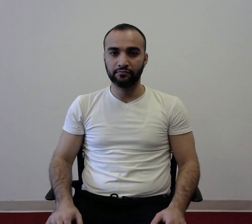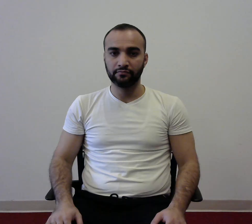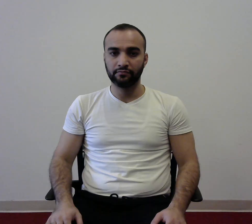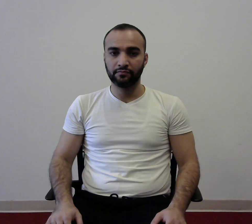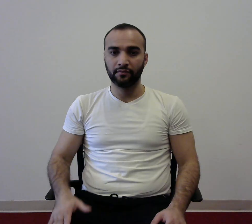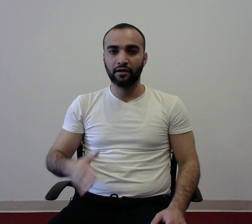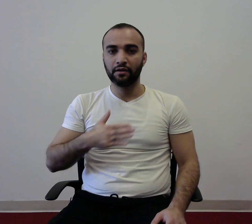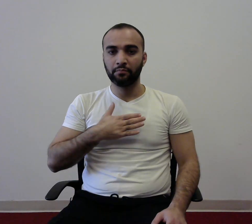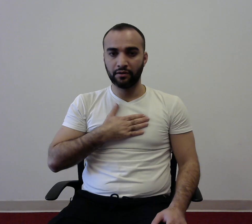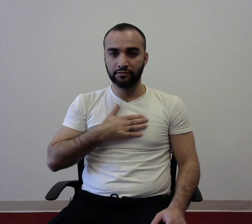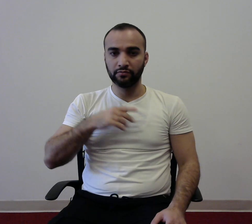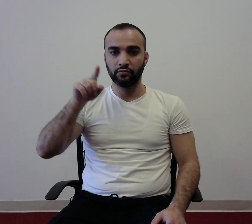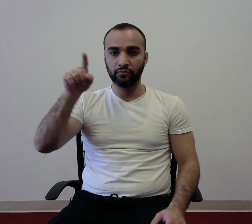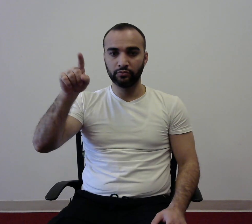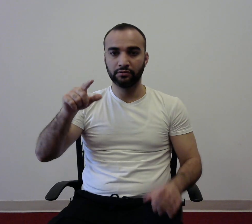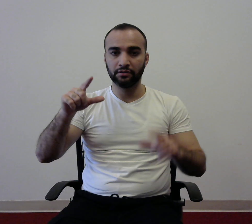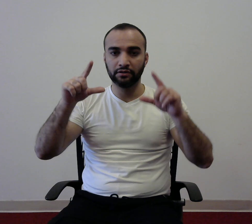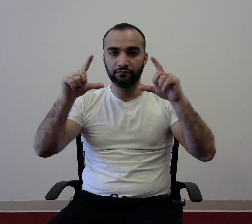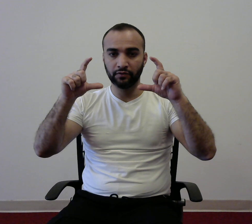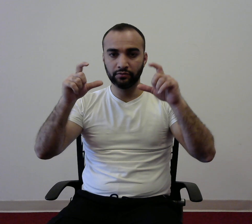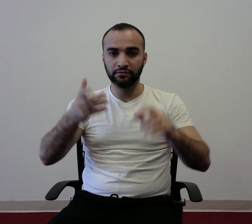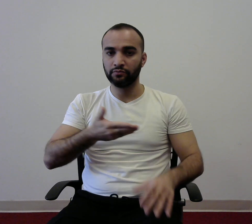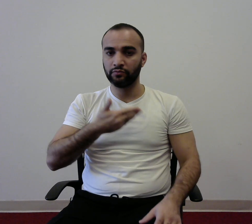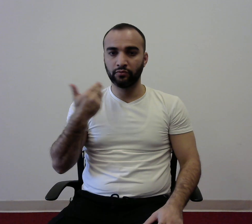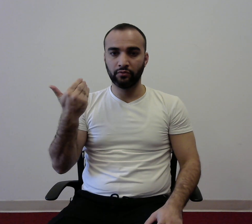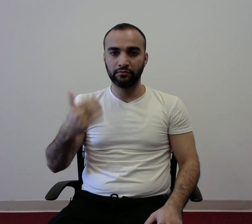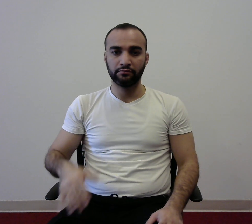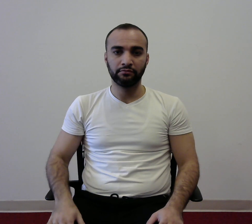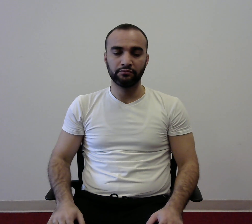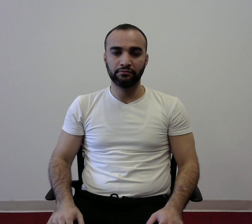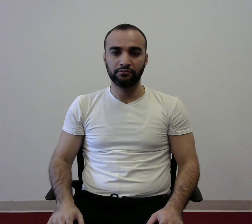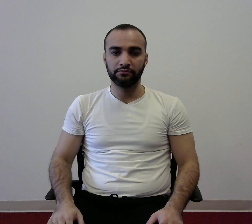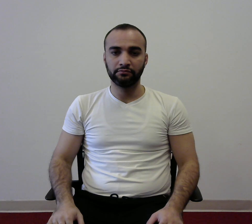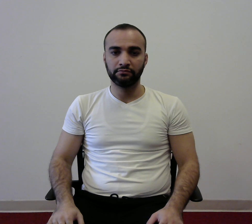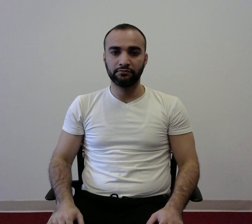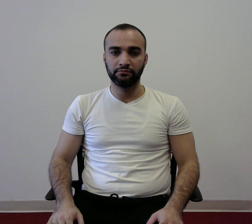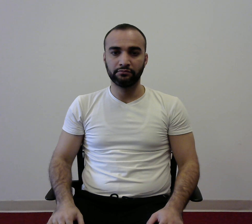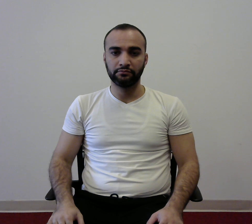Məndə onun şəkli yoxdur